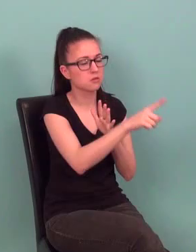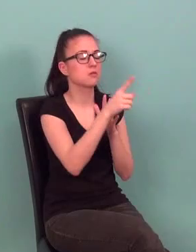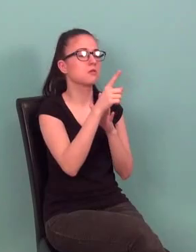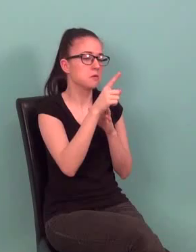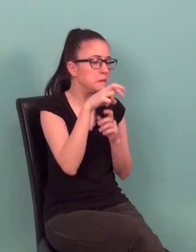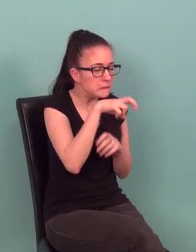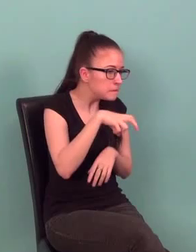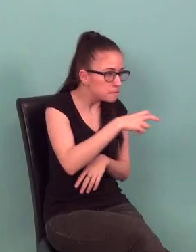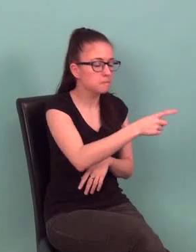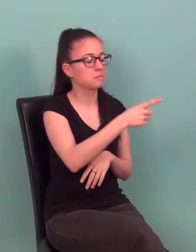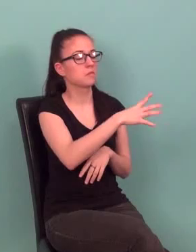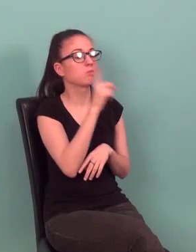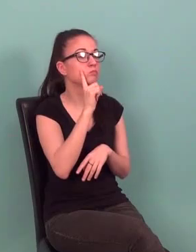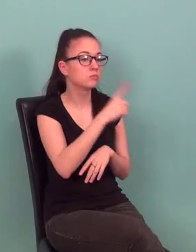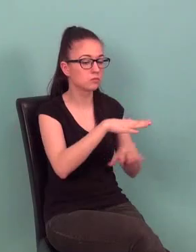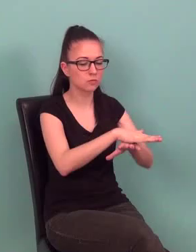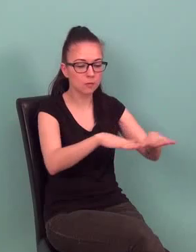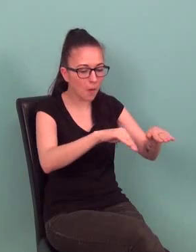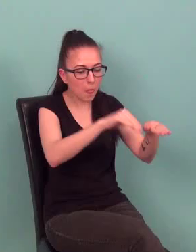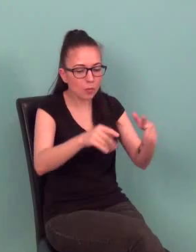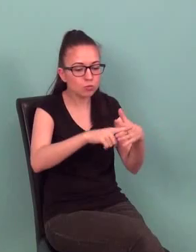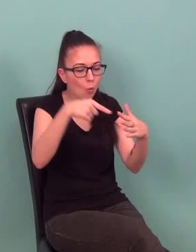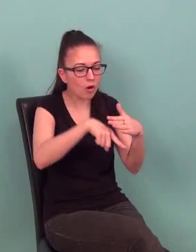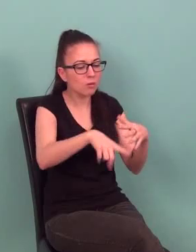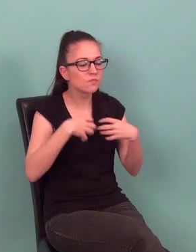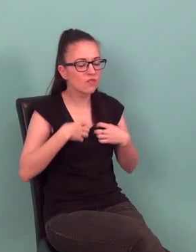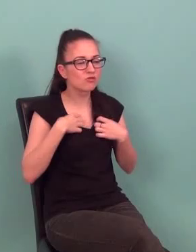Chłopak chodzi po lesie i zauważa kopczyk i dziurę w ziemi, w której mieszka jakieś zwierzę.